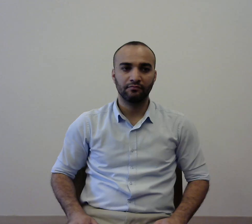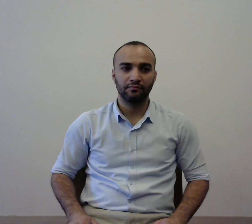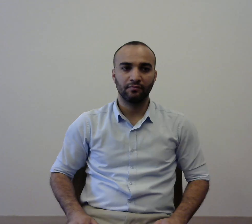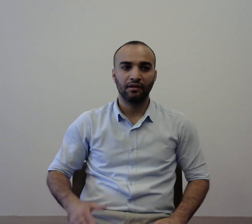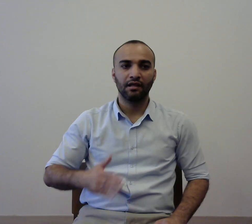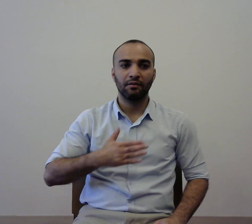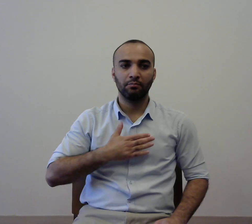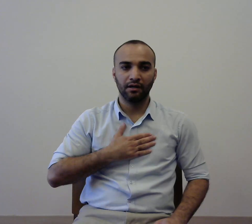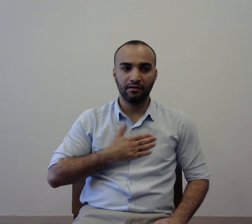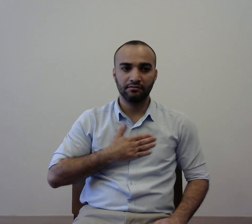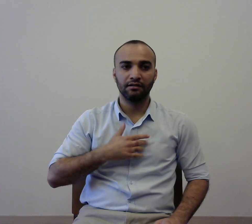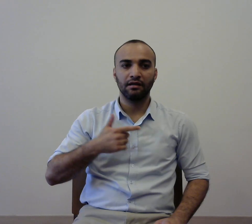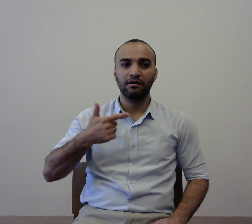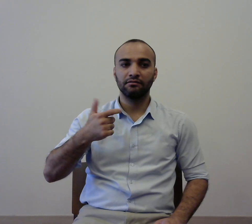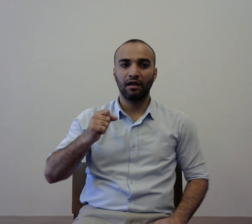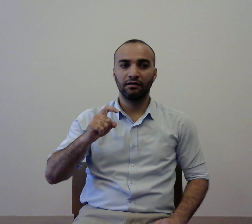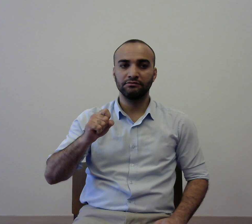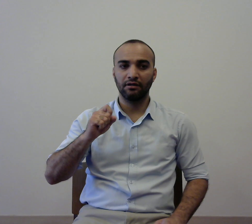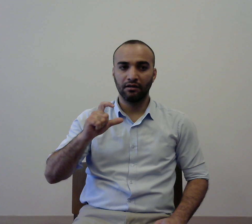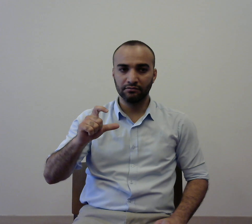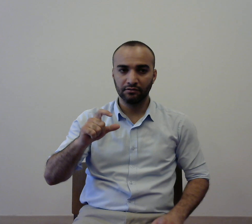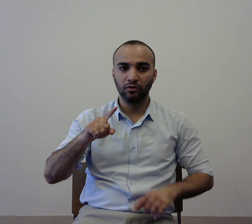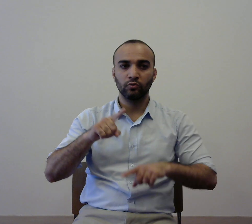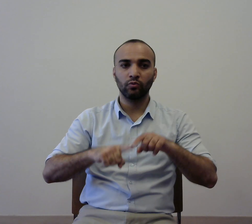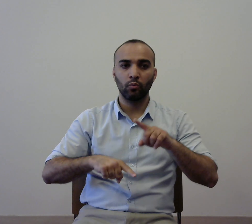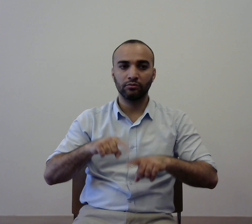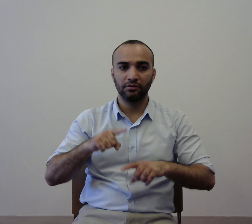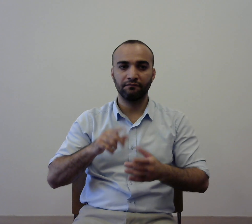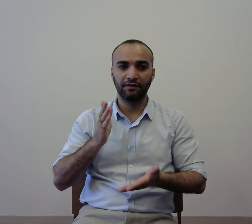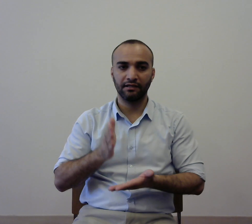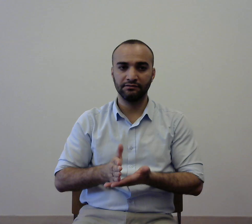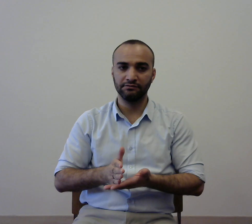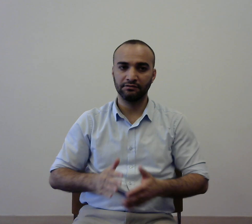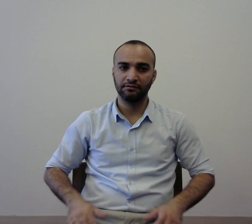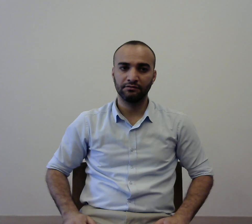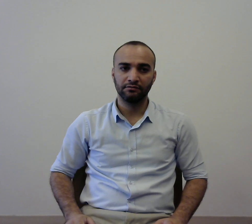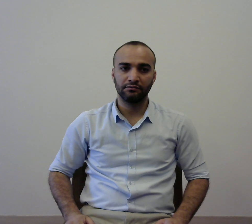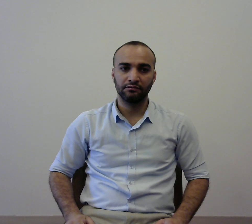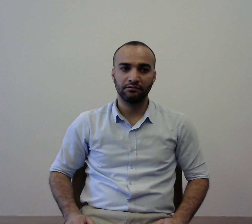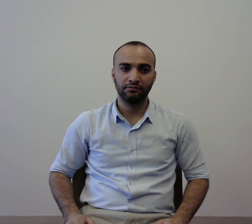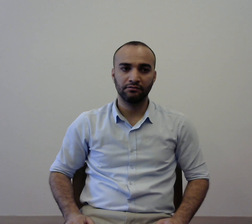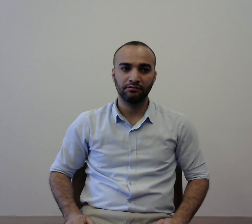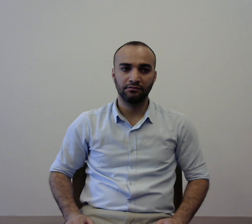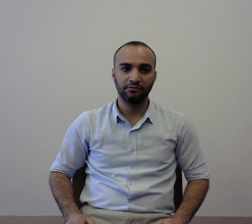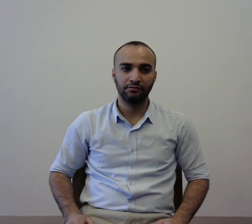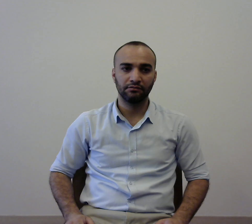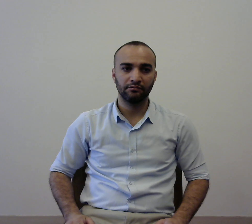Mənim Qazaxda qohumlarım var